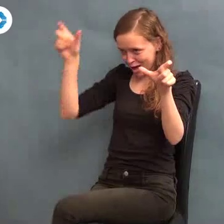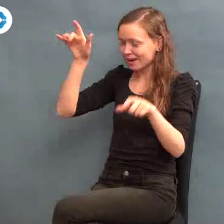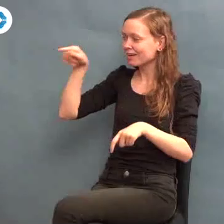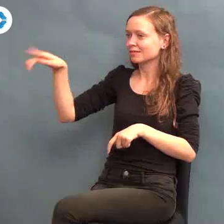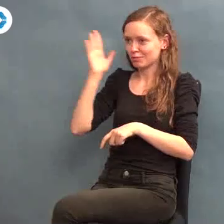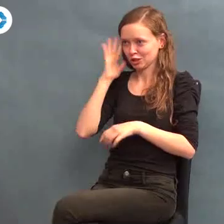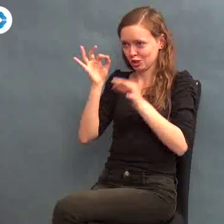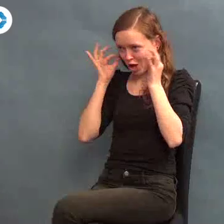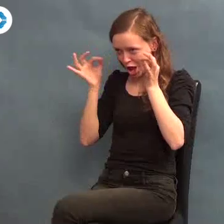W jednym mieszka kot.